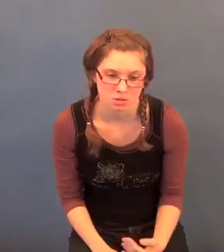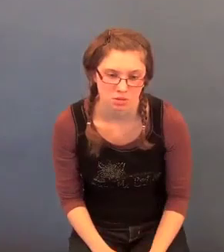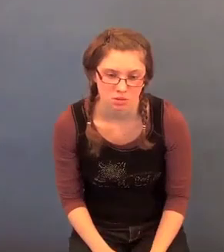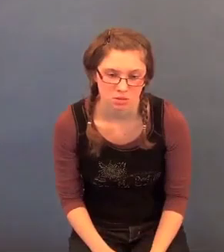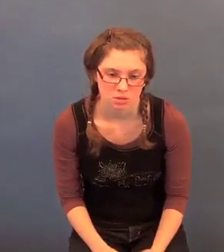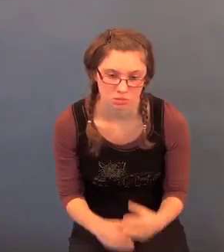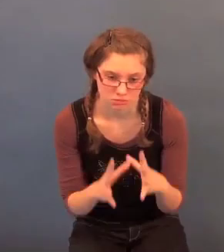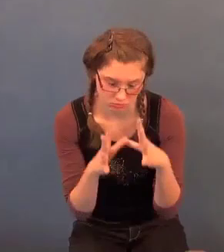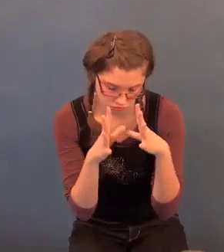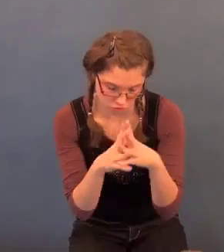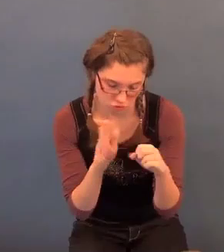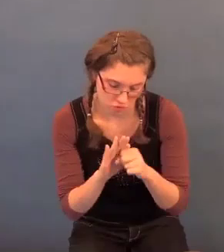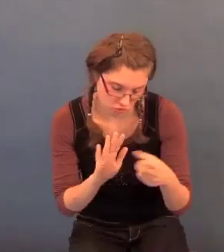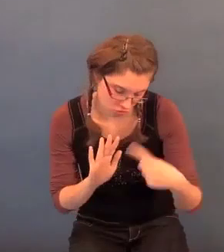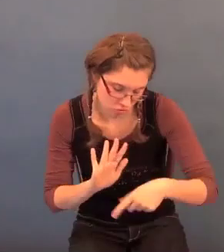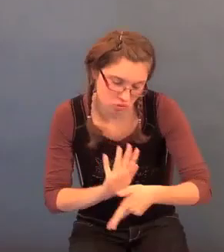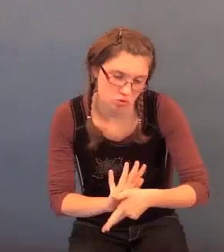Od dziesiątej do osiemnastej.